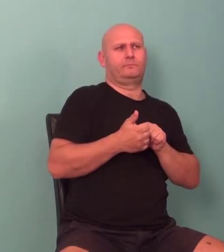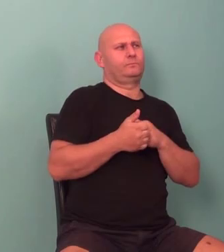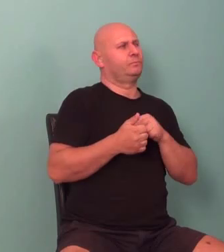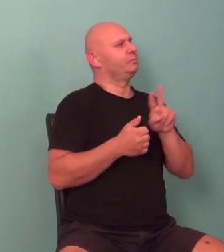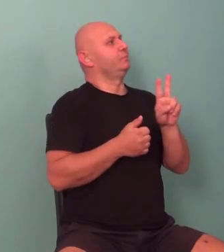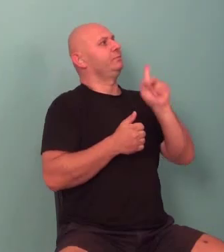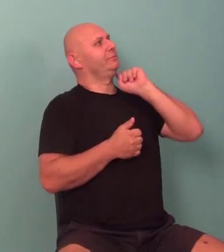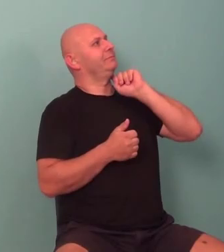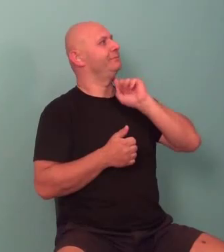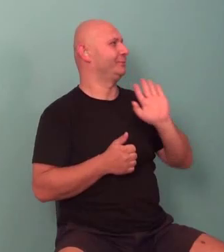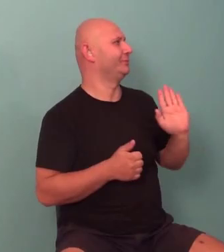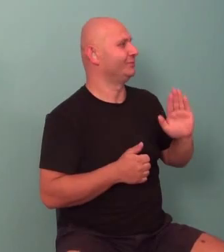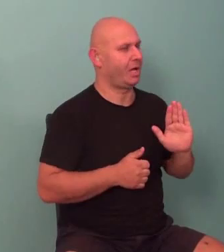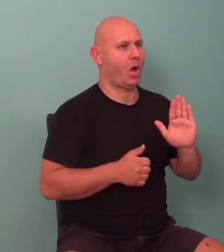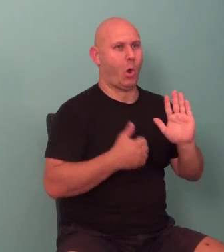Chaplin odwraca się i udaje, że nic się nie dzieje.